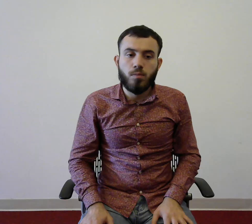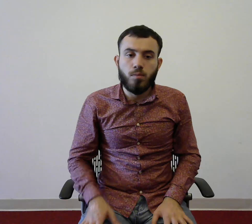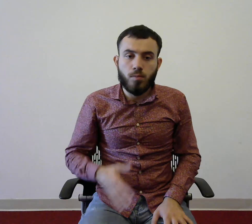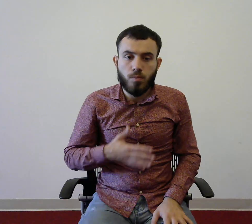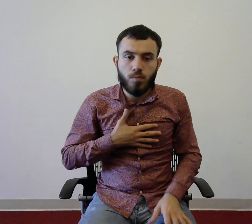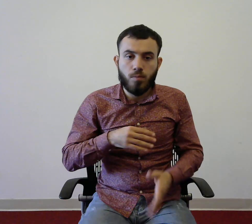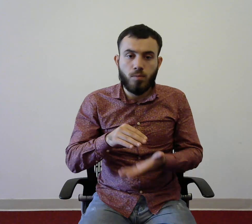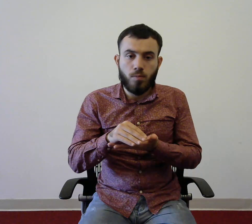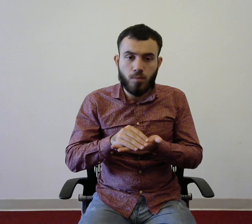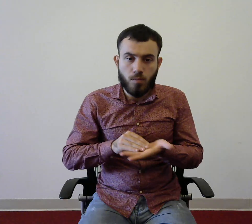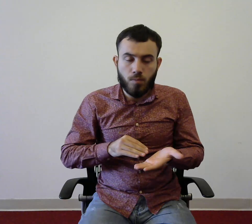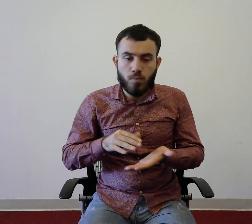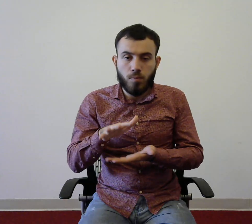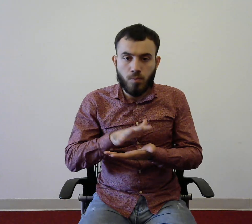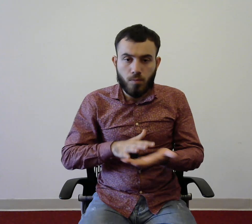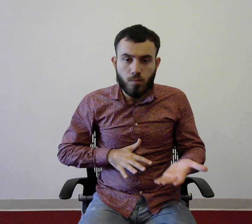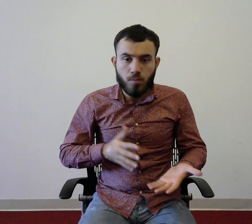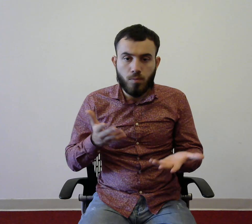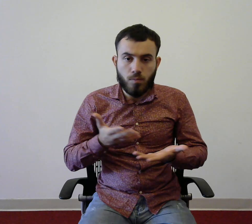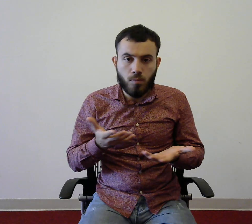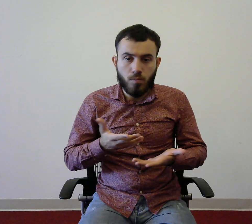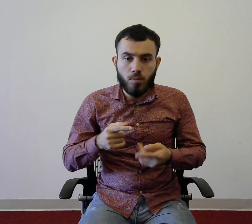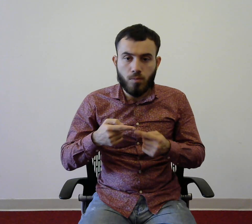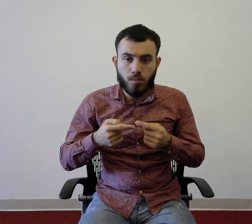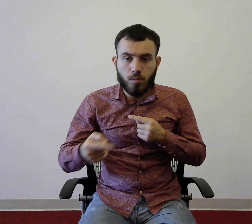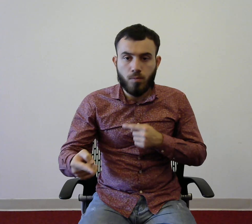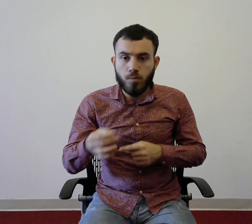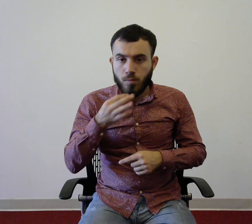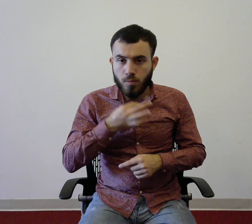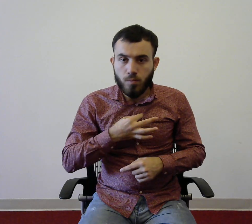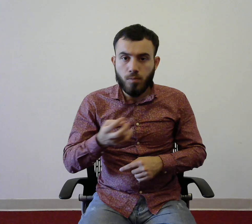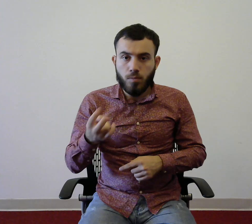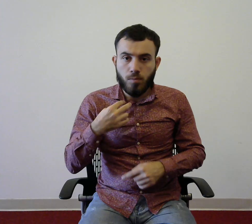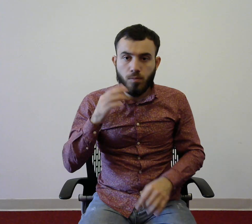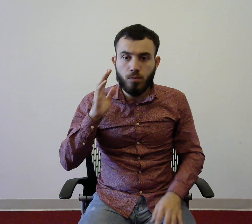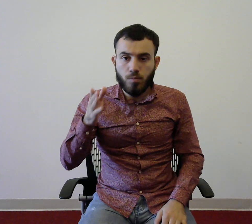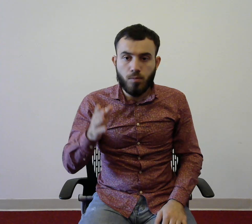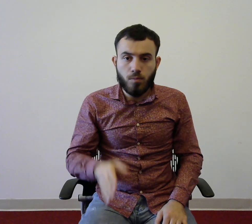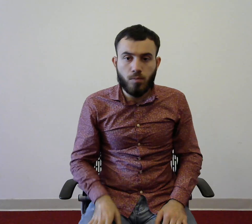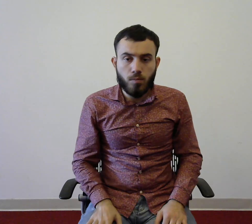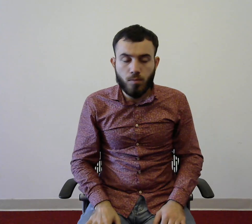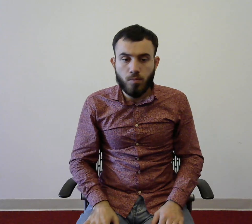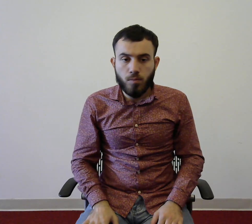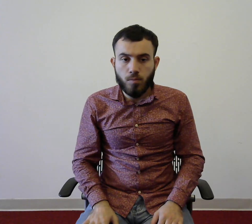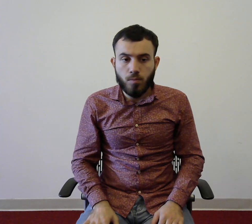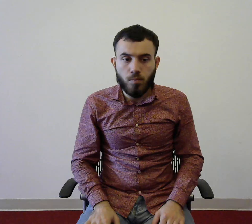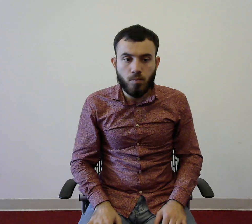Mənim yazdığım ərizəyə hansı müddətdə cavab gələcək?